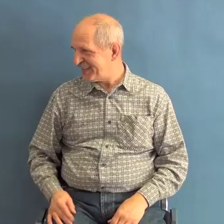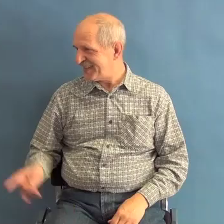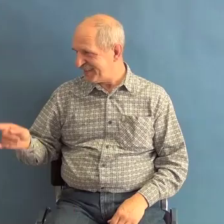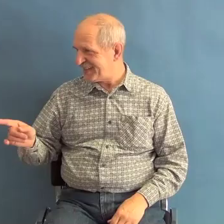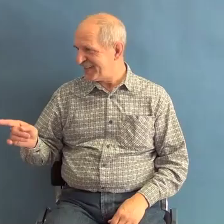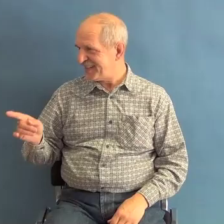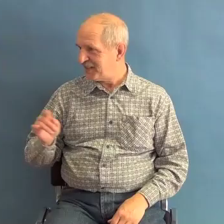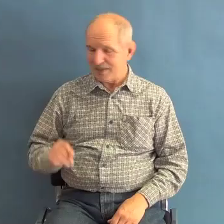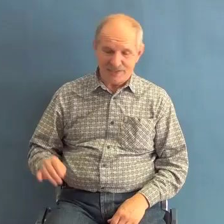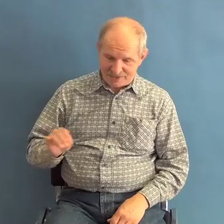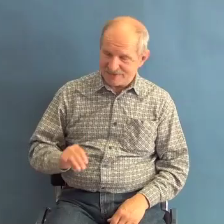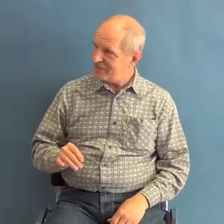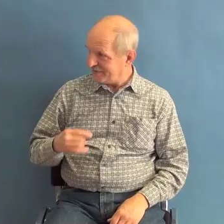Ty jeszcze.